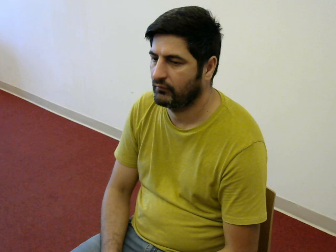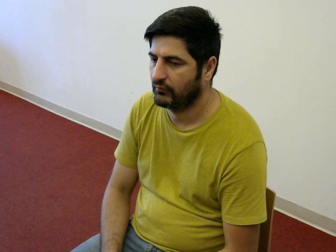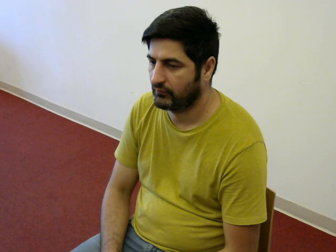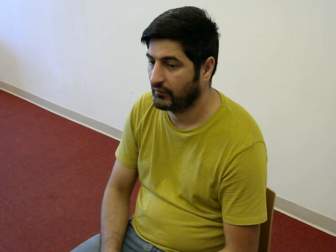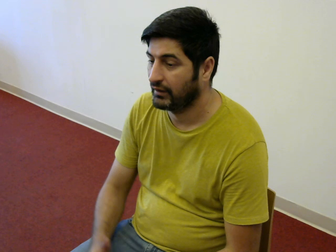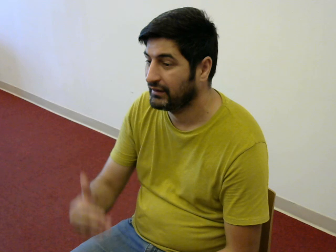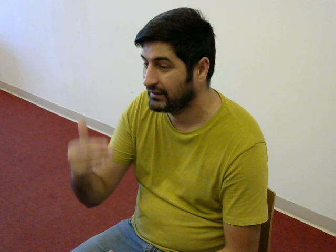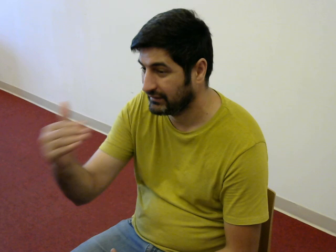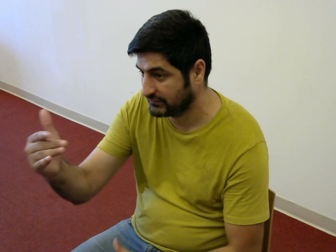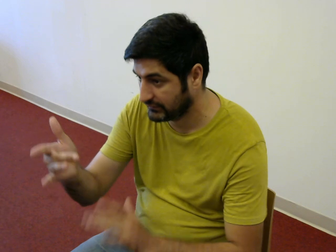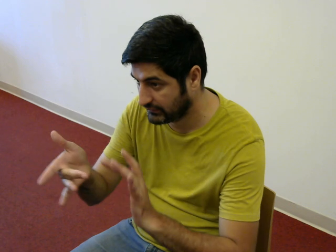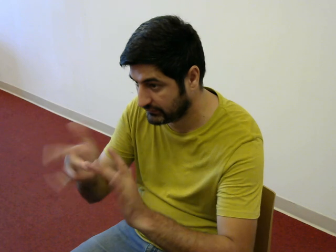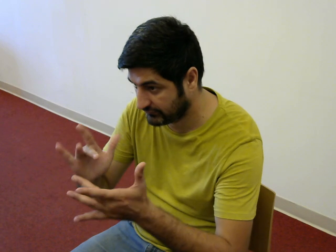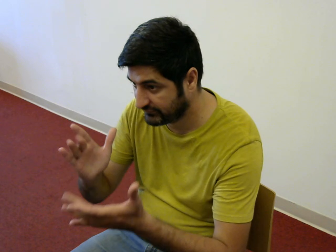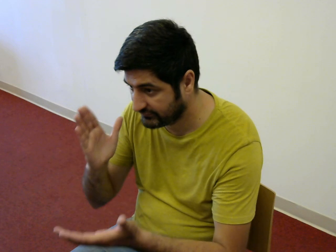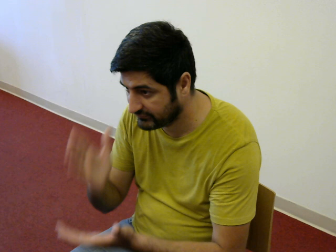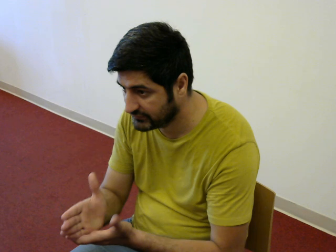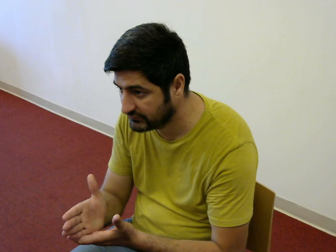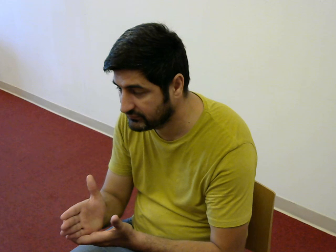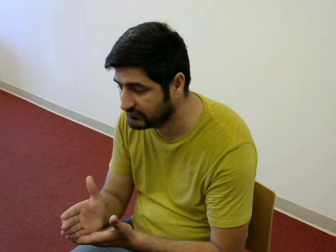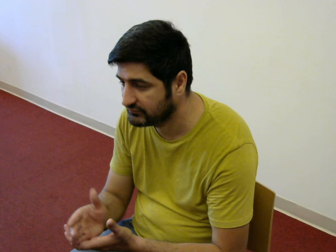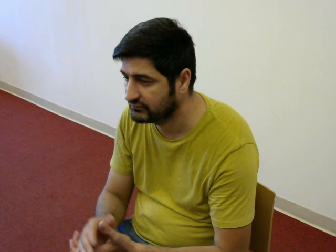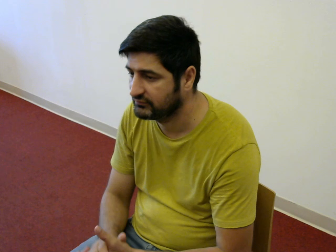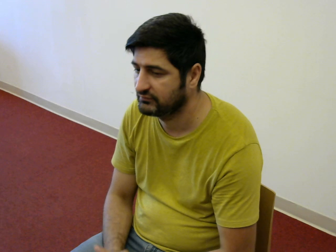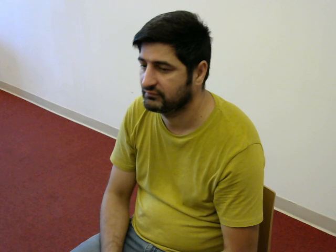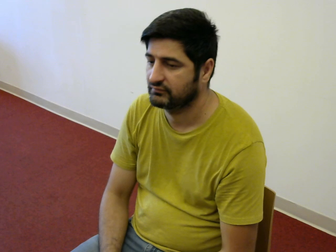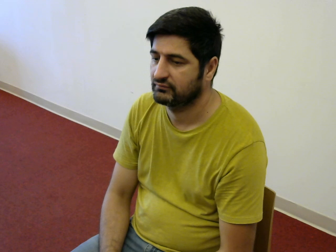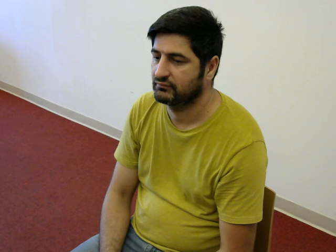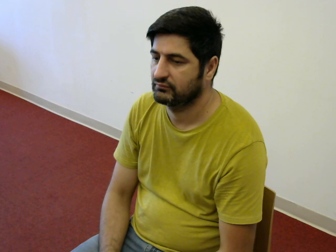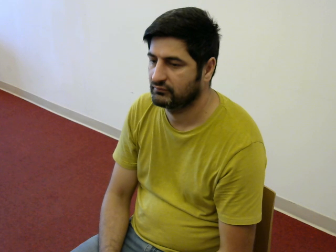Sizdə internet varmı?